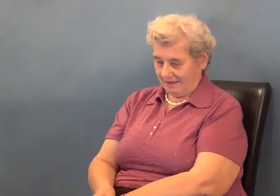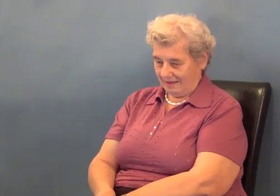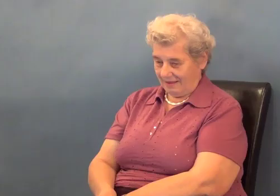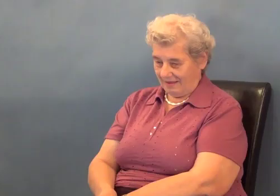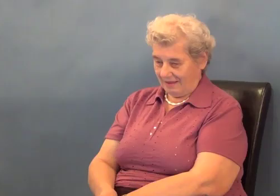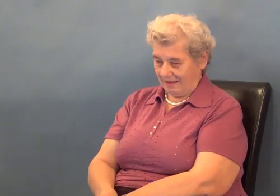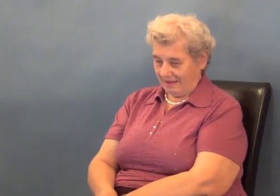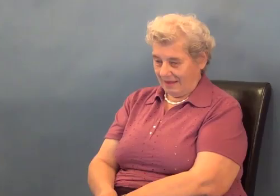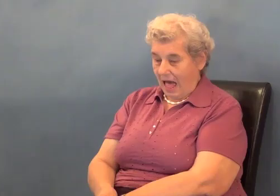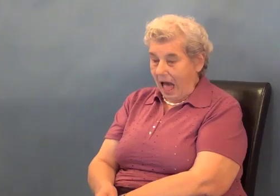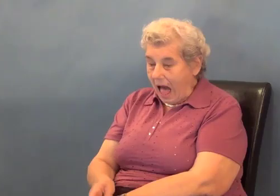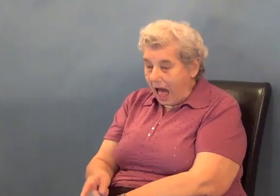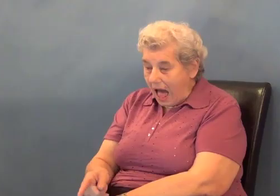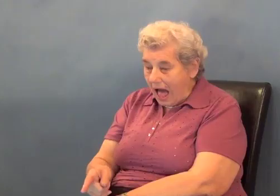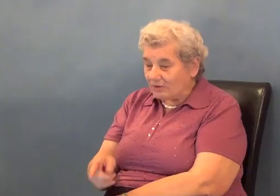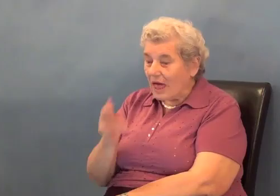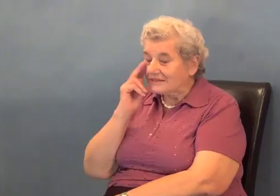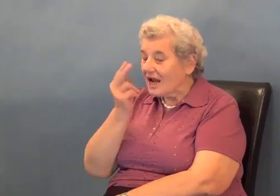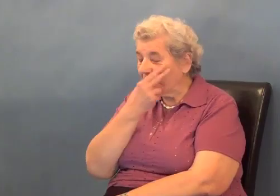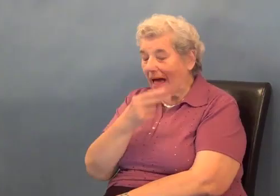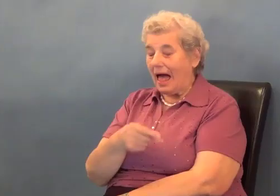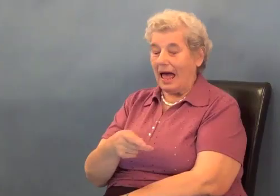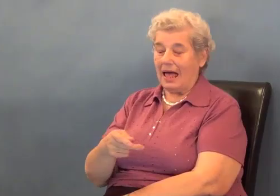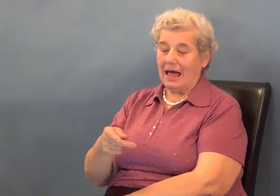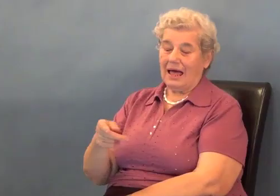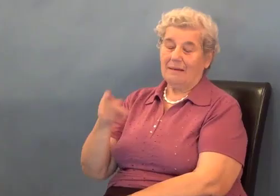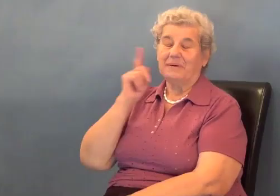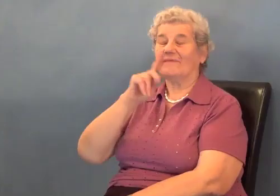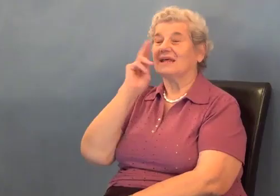Aaa, to ja ślepa.